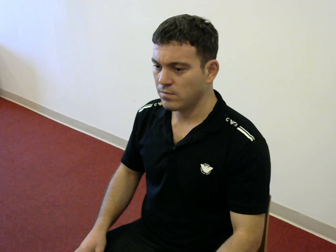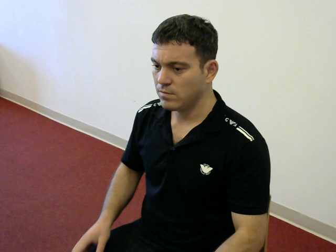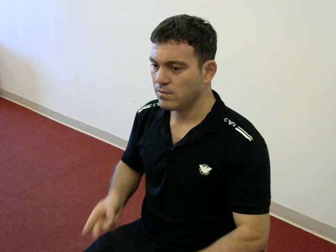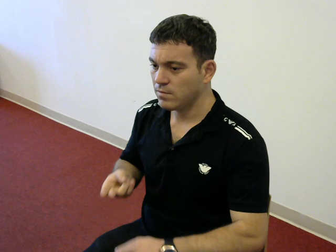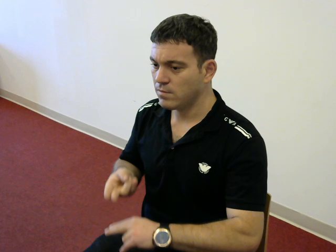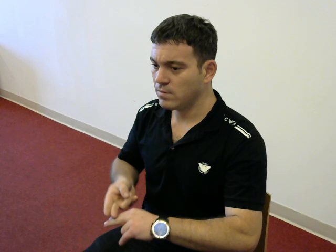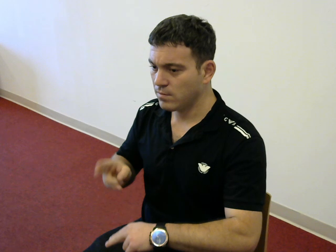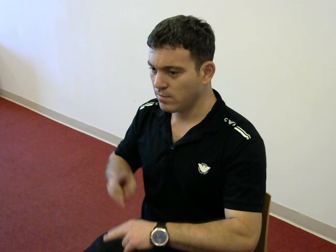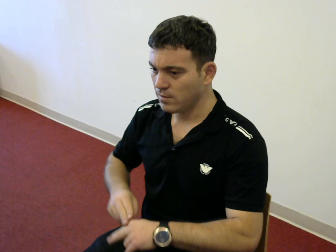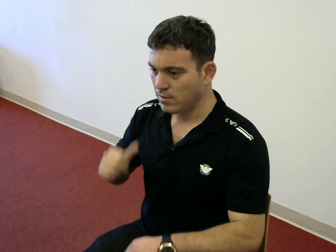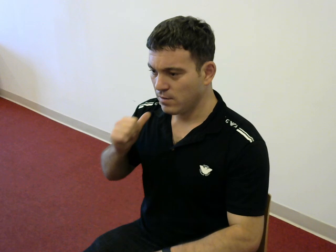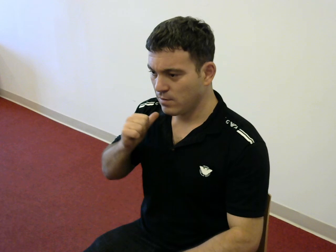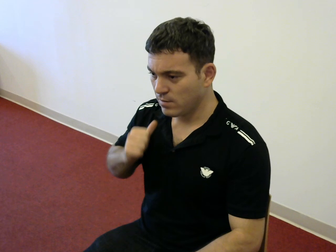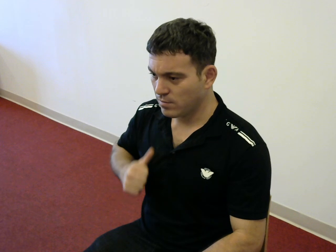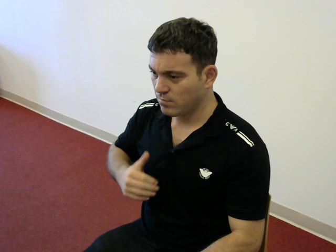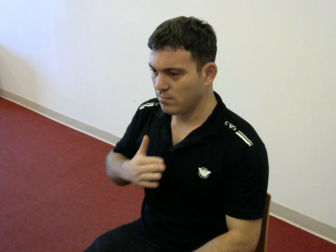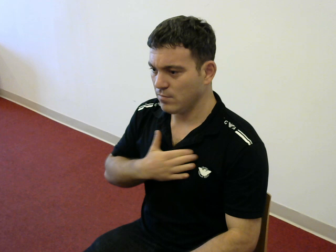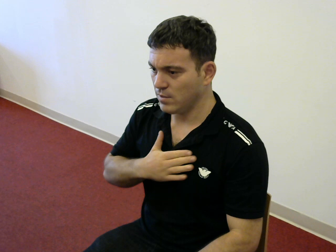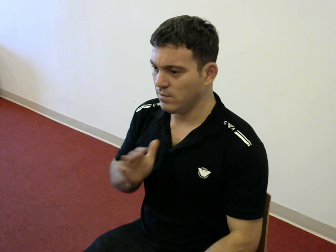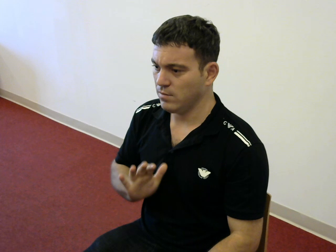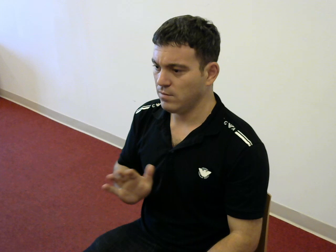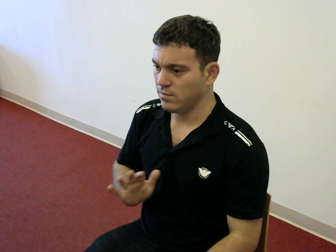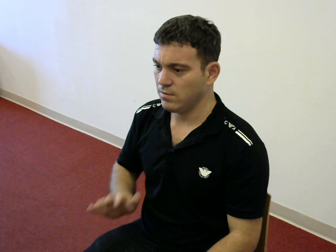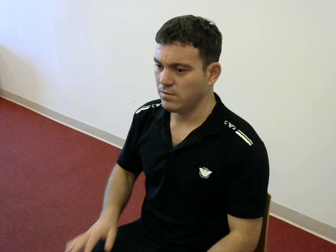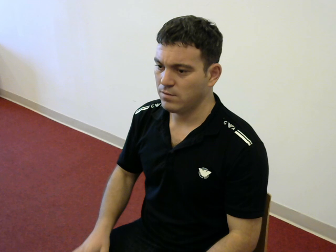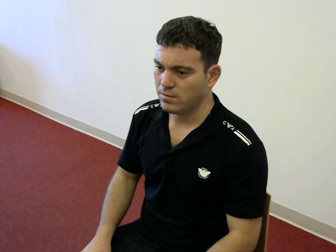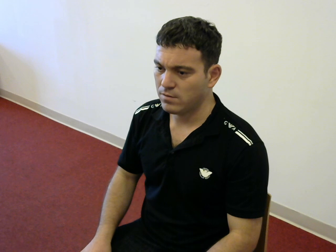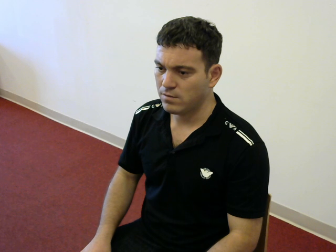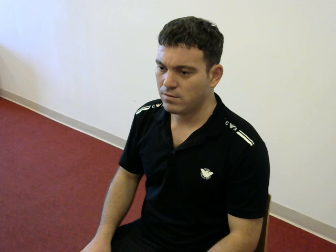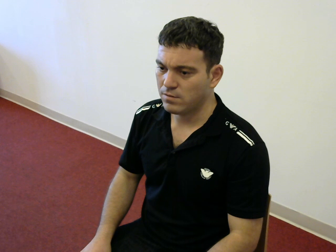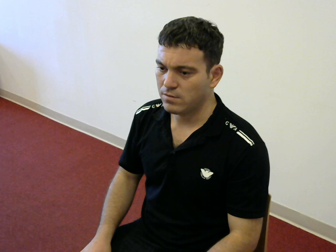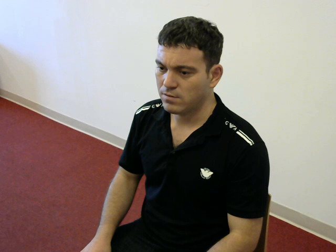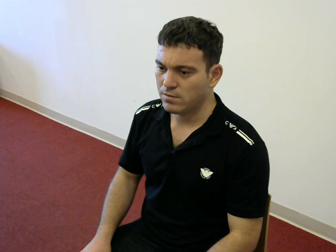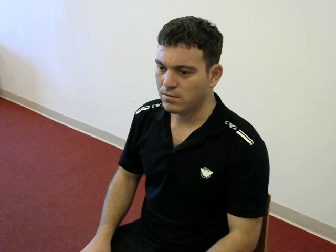Bu çanta mənim deyil